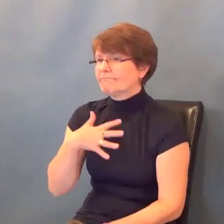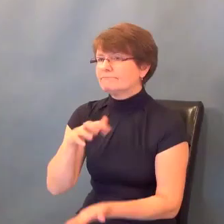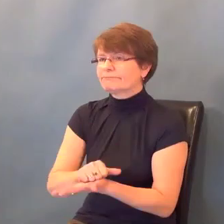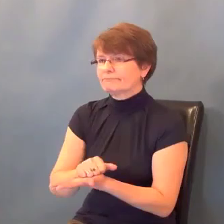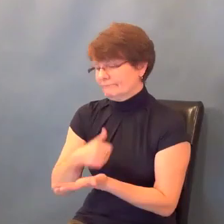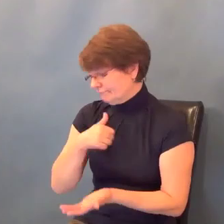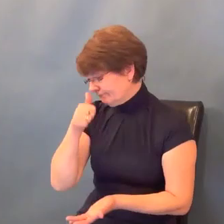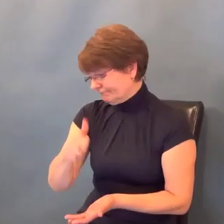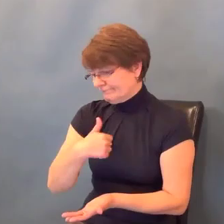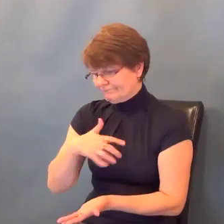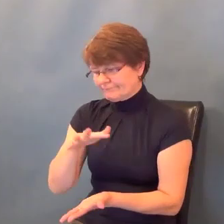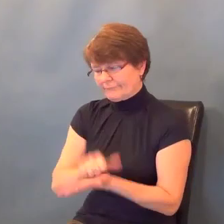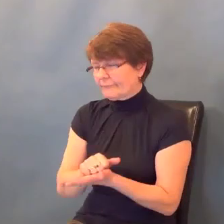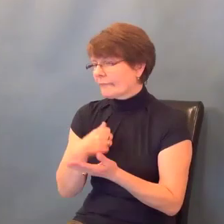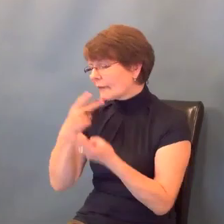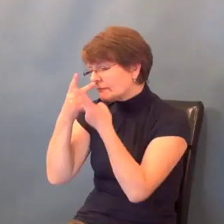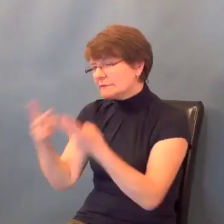Nie mogę, jestem zajęta. Nie mogę.